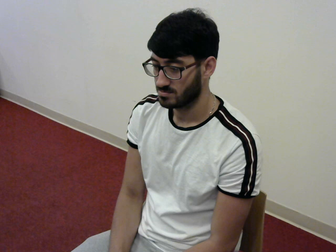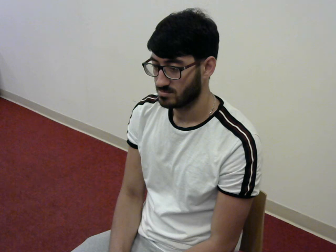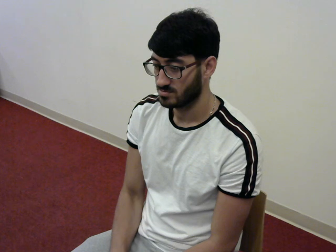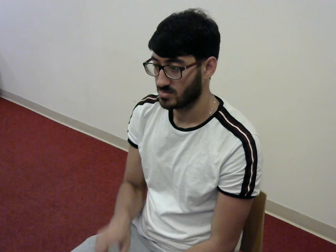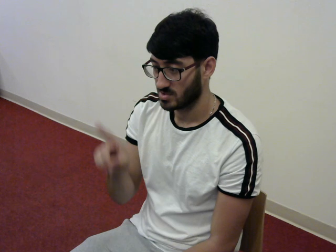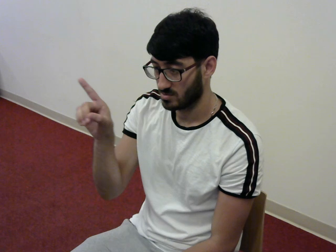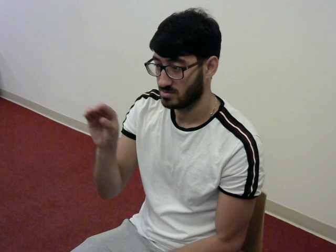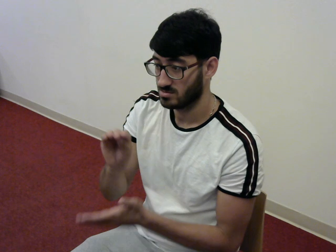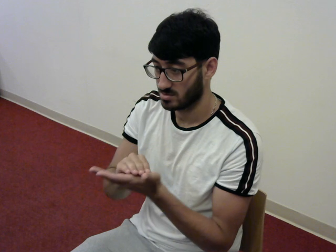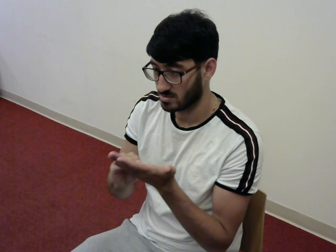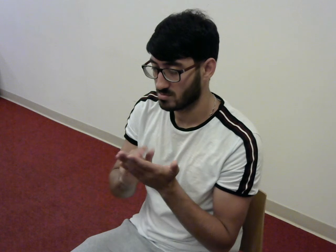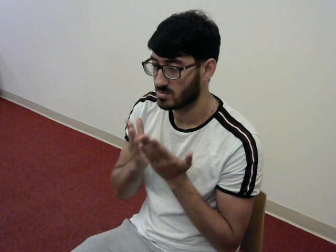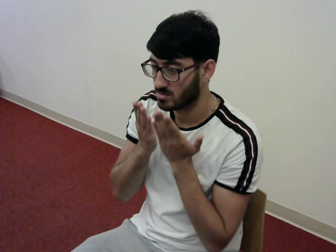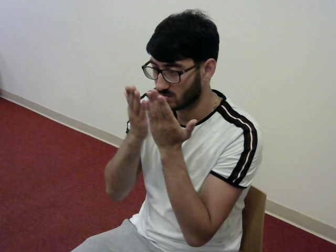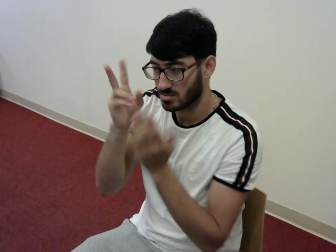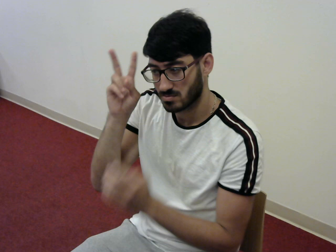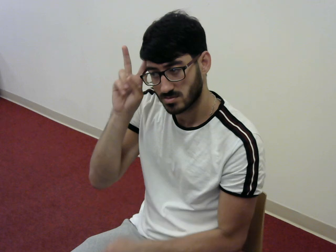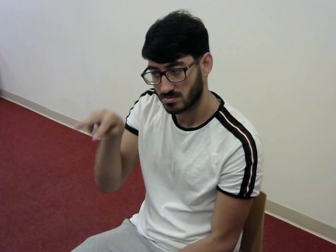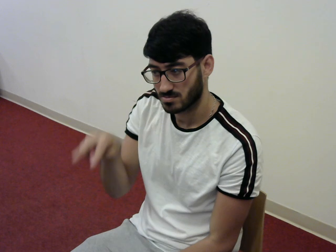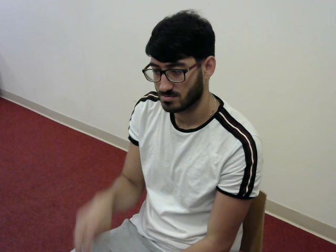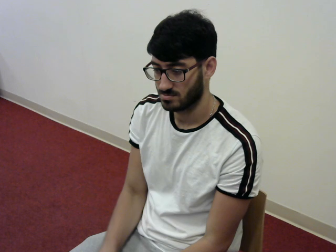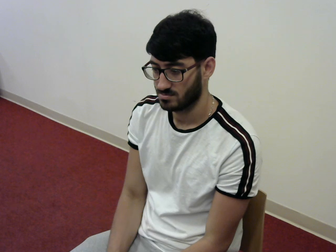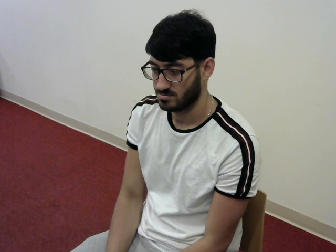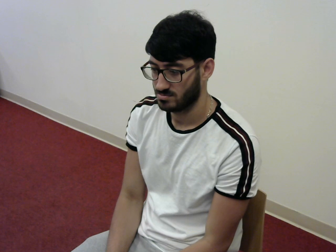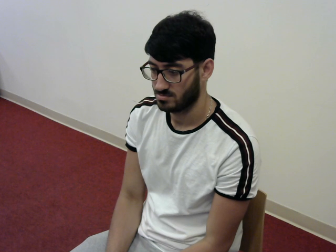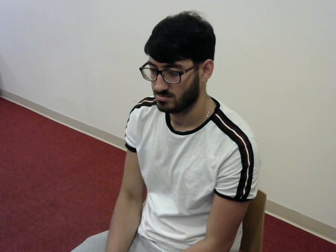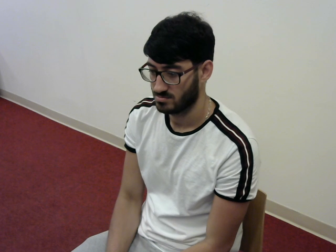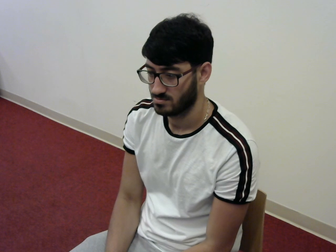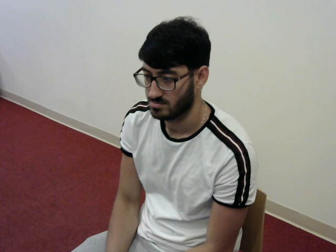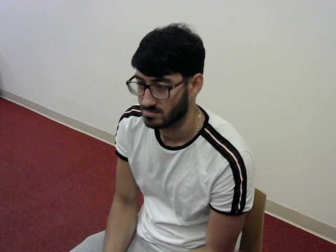O yazıb-oxuya bilmir